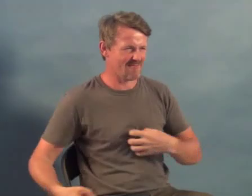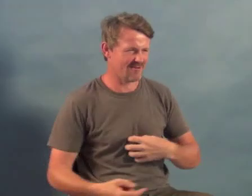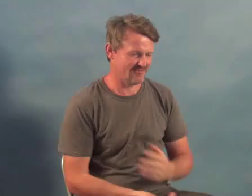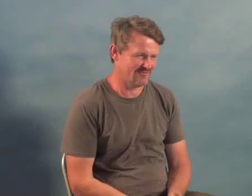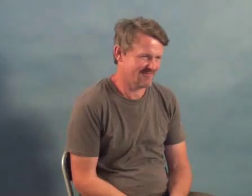Boli go i już.